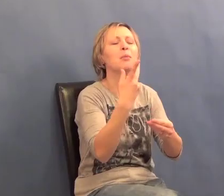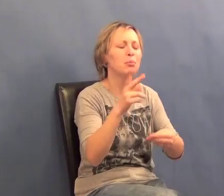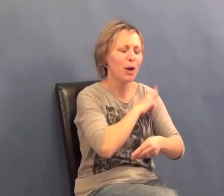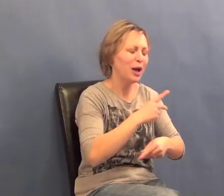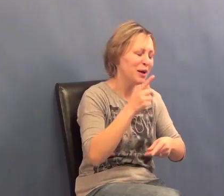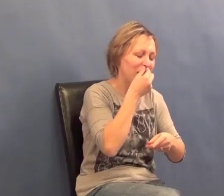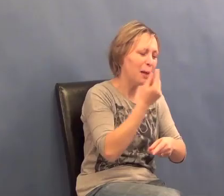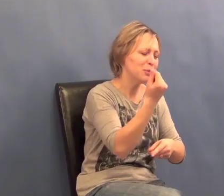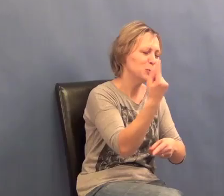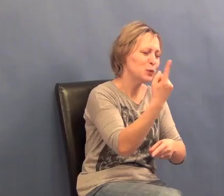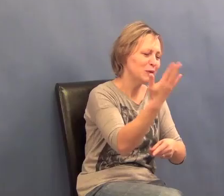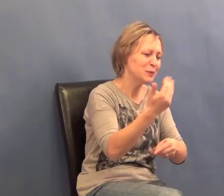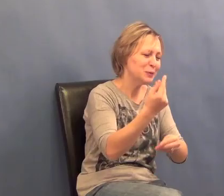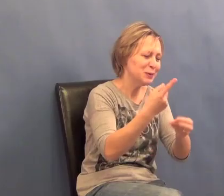A policjant, nie, Chaplin prosi o złotówkę.